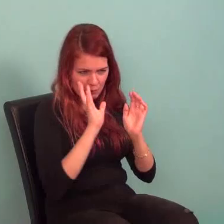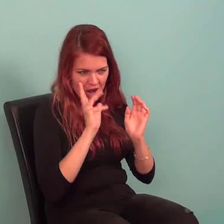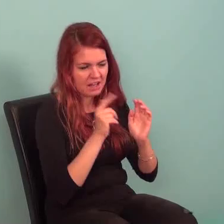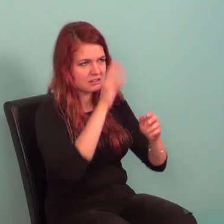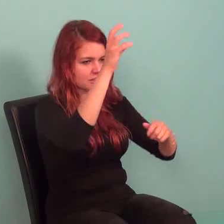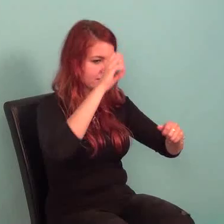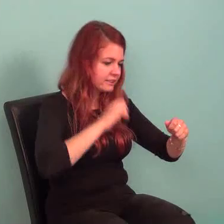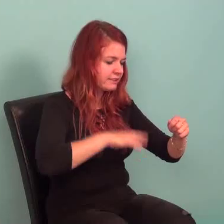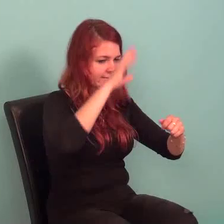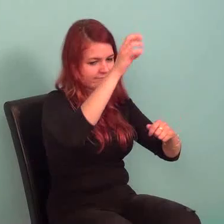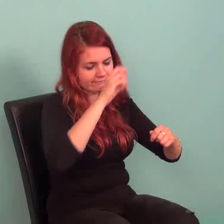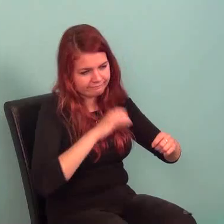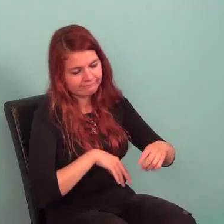Zrywa je i wkłada je do przedniej kieszeni.